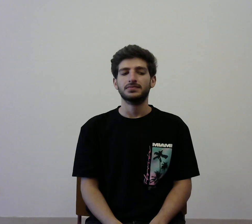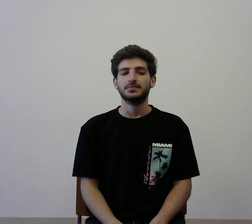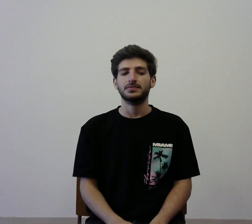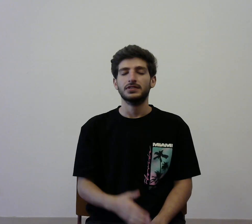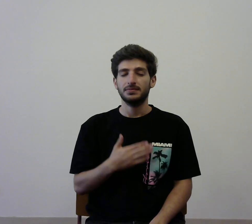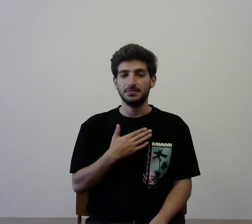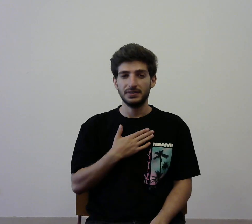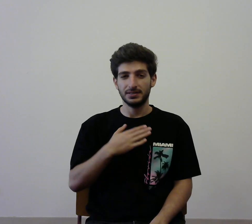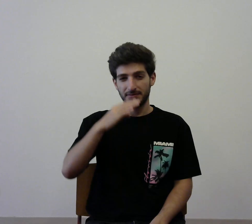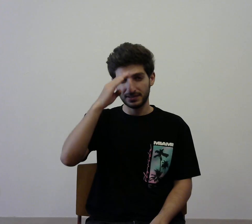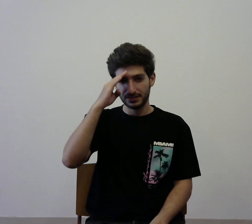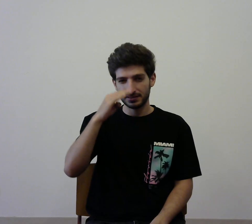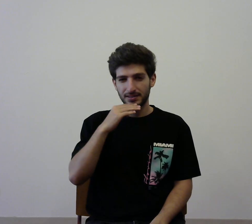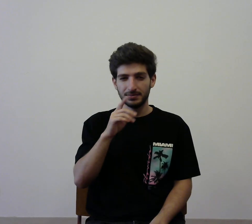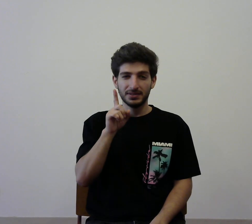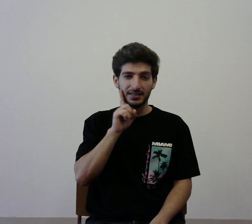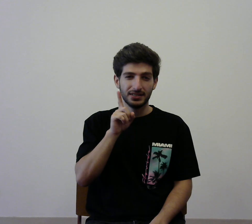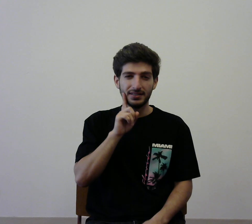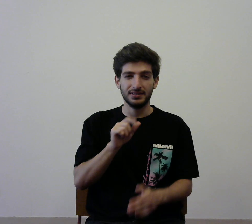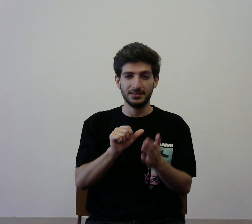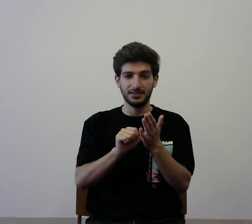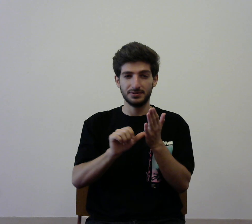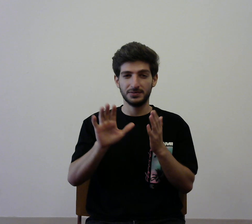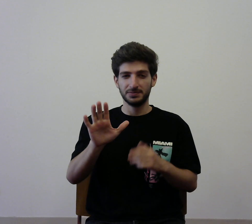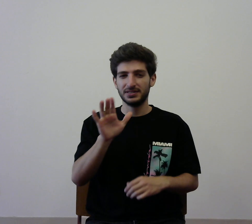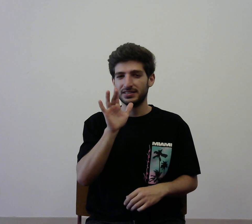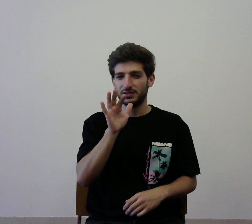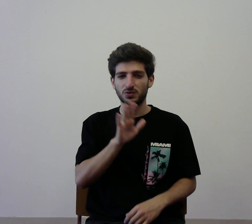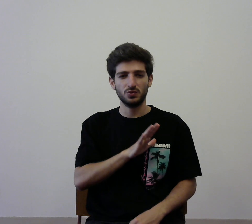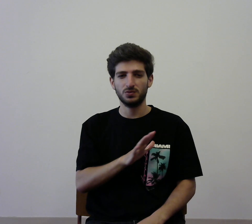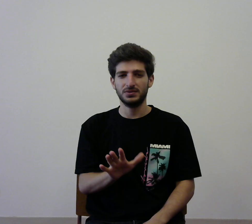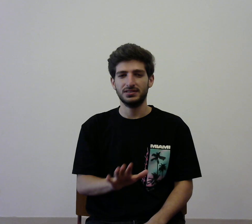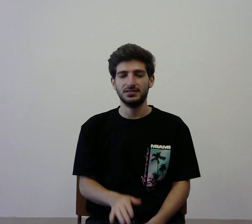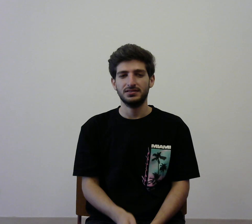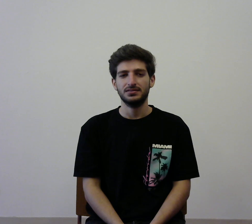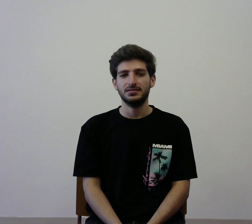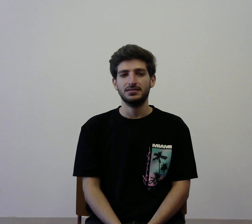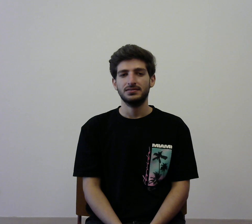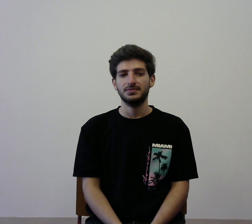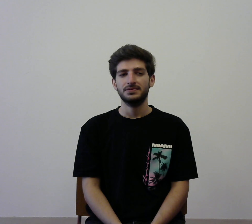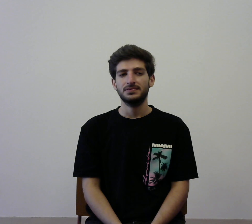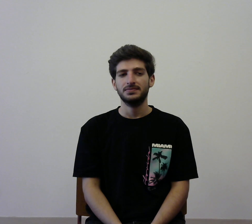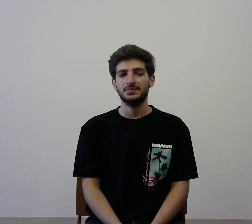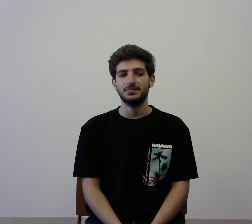Mənim atamın hələ 65 yaşı olmayıb